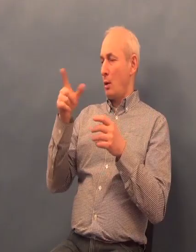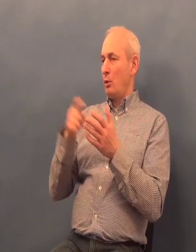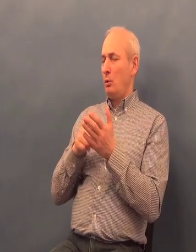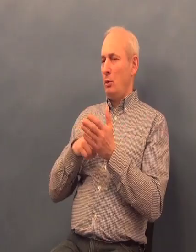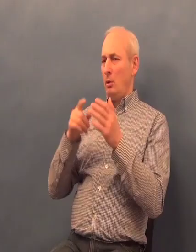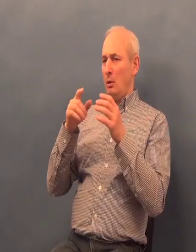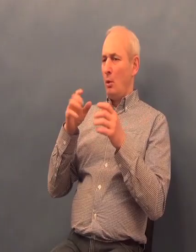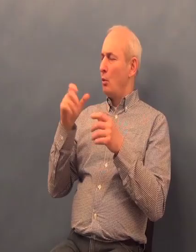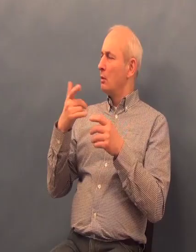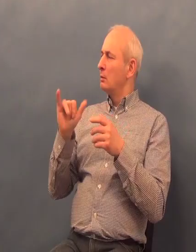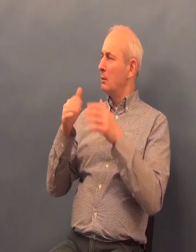Ale to inny ul, ul to takim domek z daszkiem.